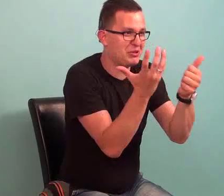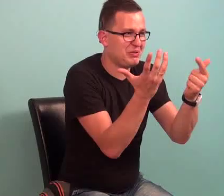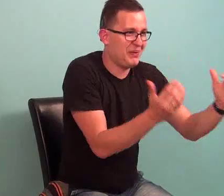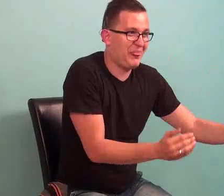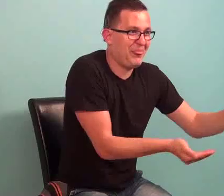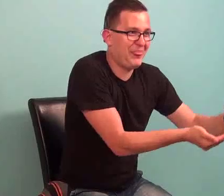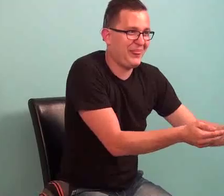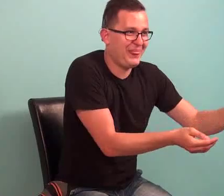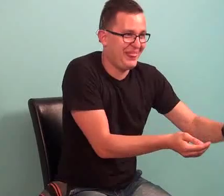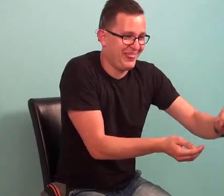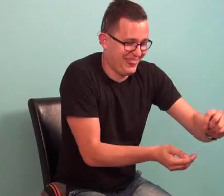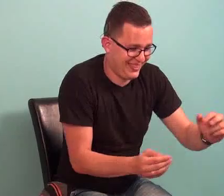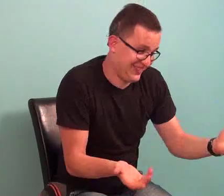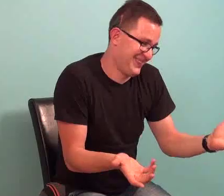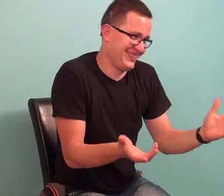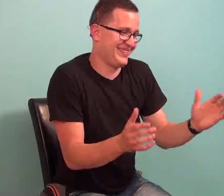Malutkie żabki skaczą.